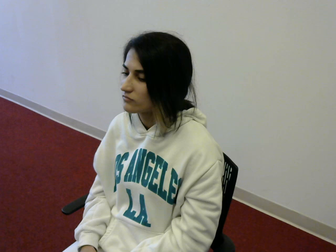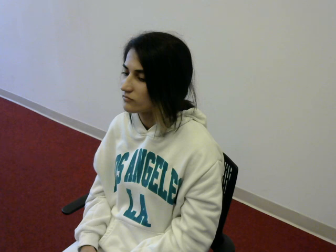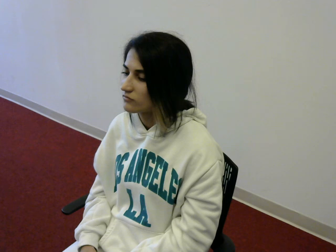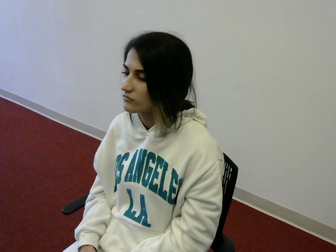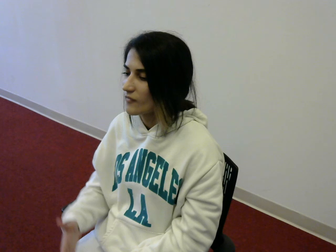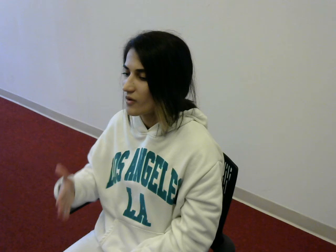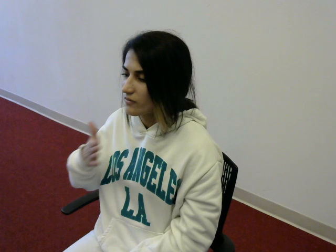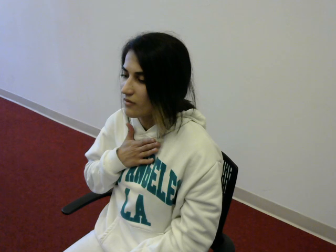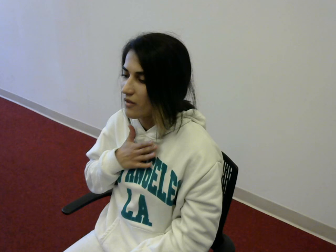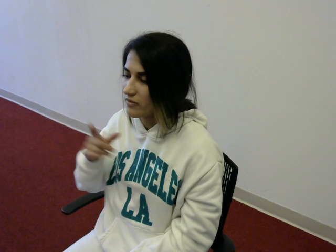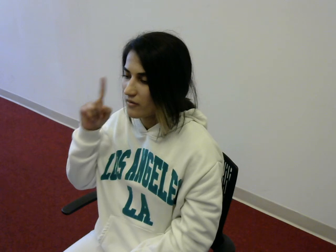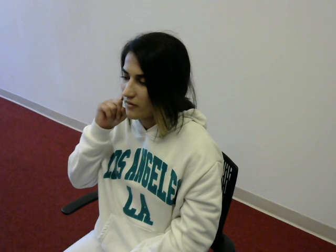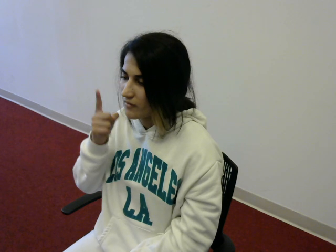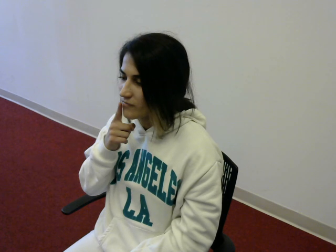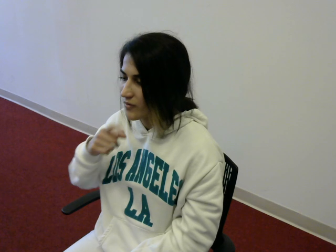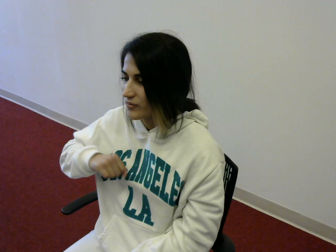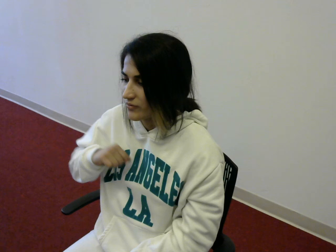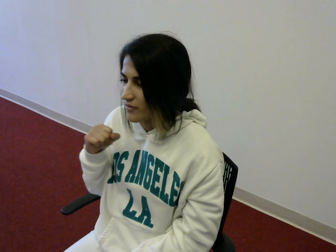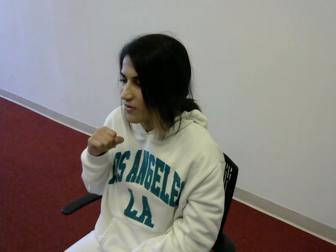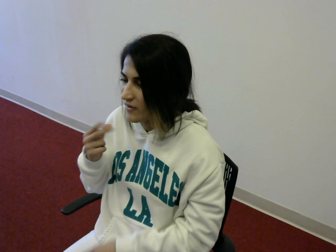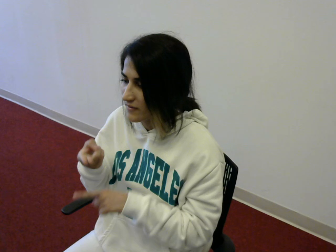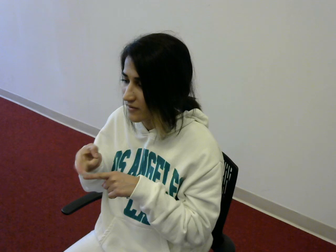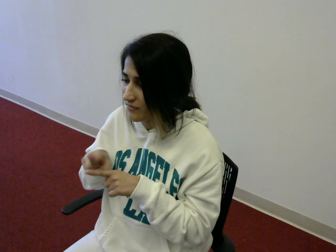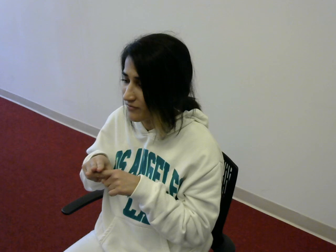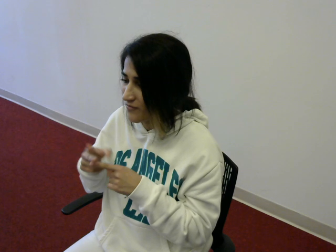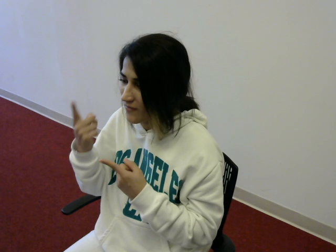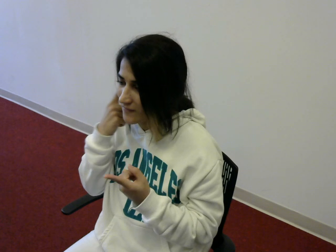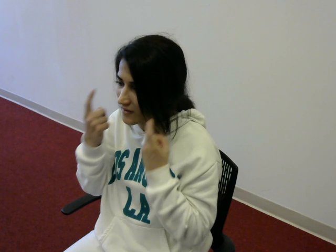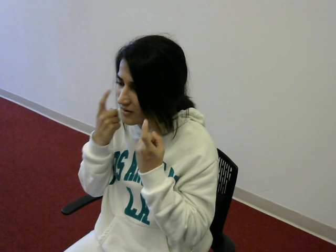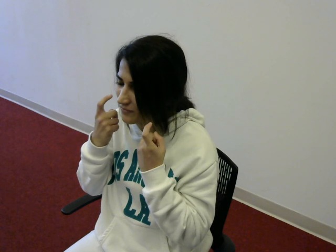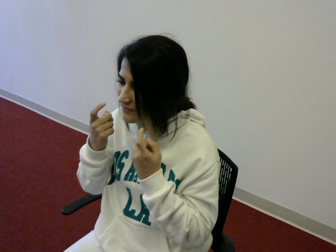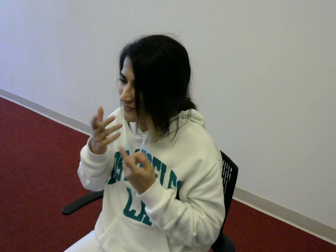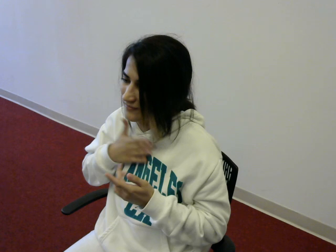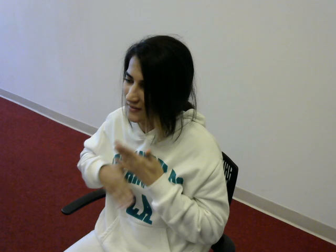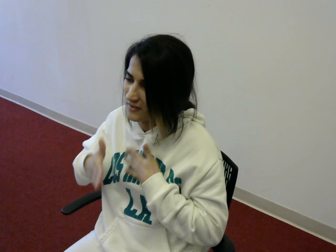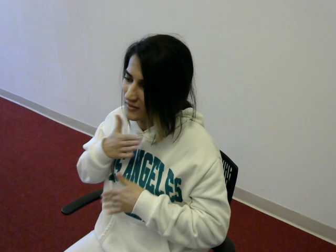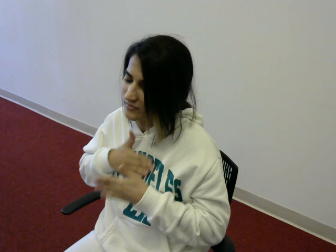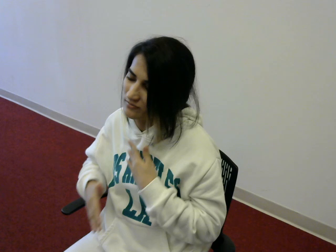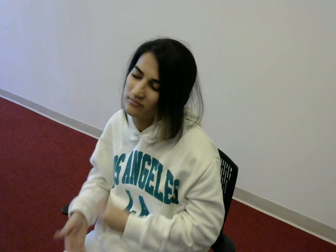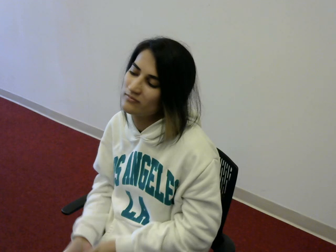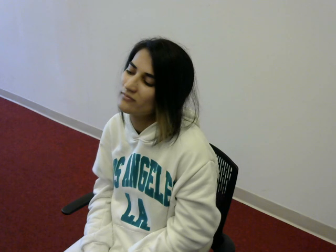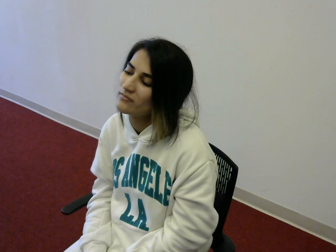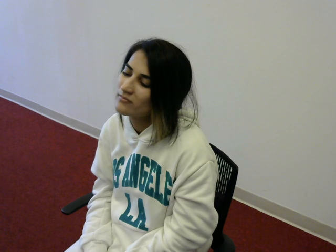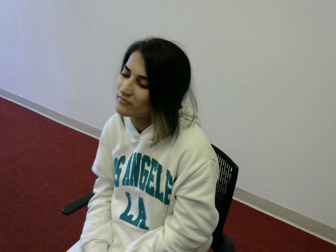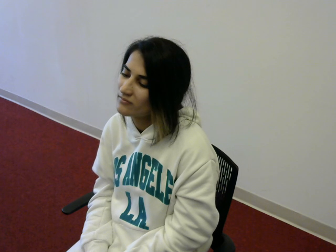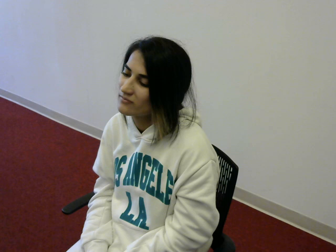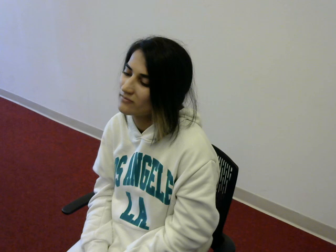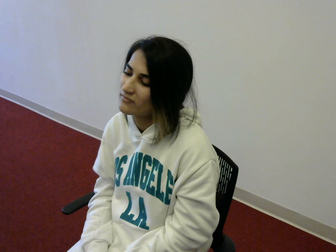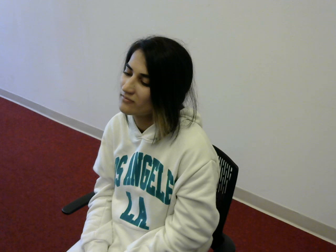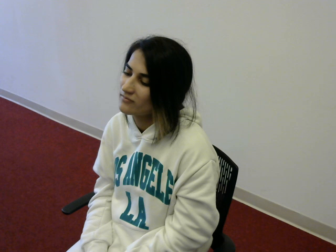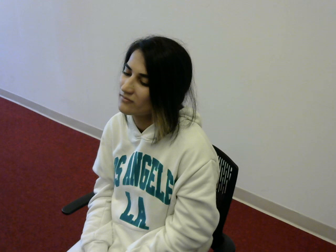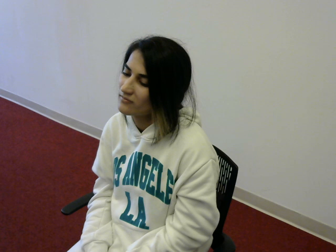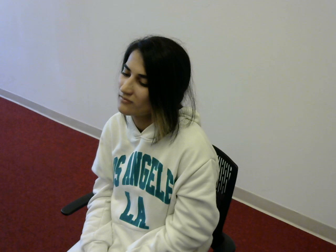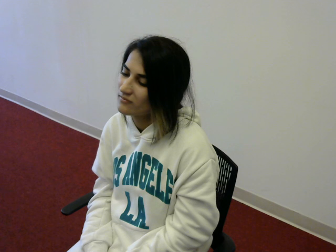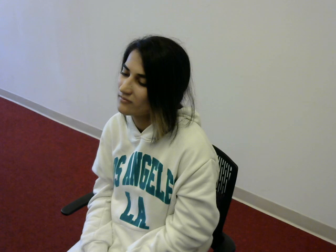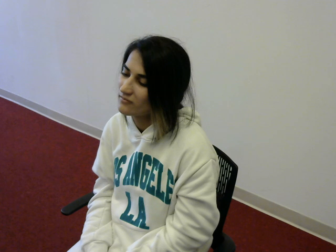Mənim eşitmə məhdudiyyətli dostlarım bu xəbərə sevinəcək